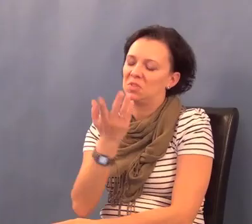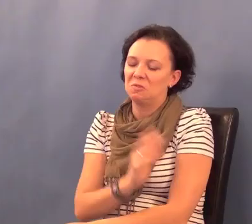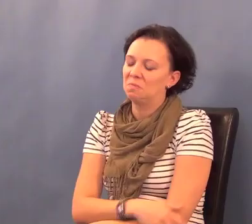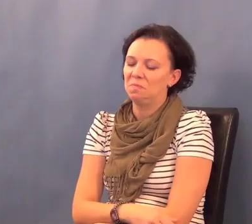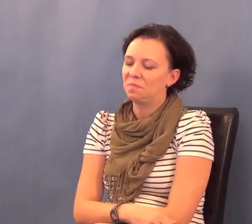Nie wiem.